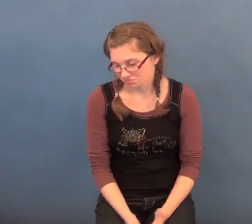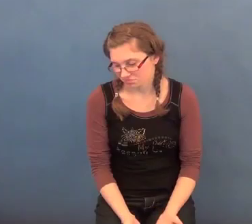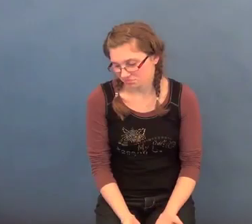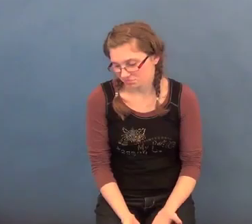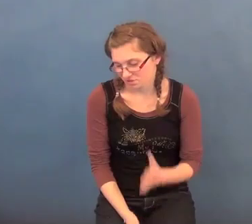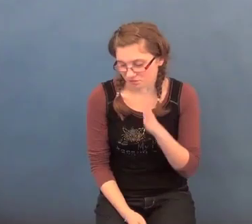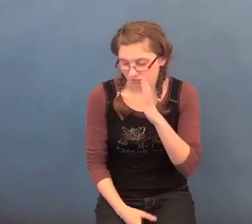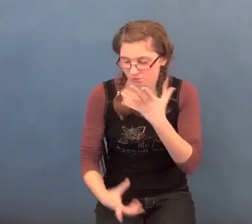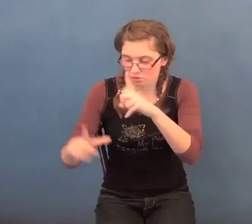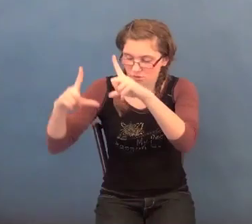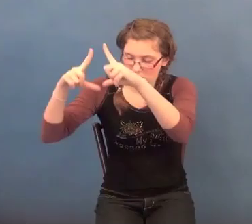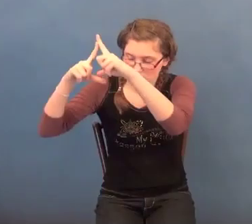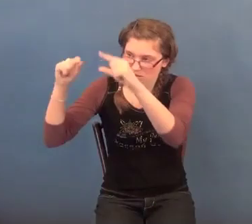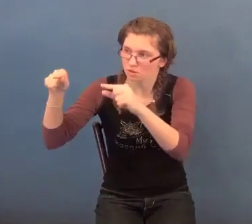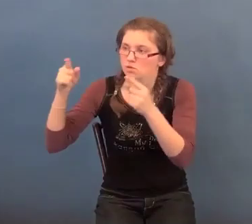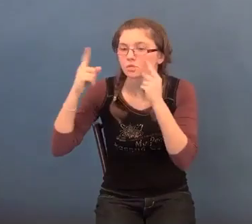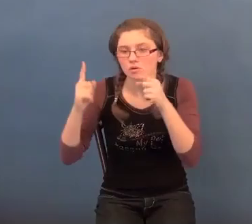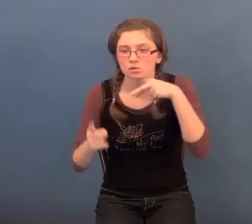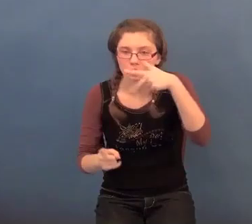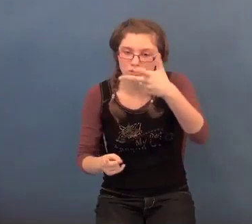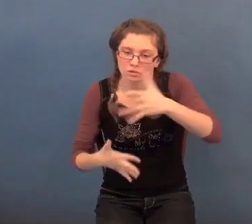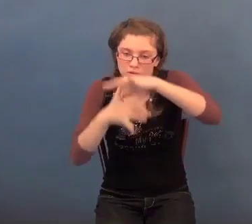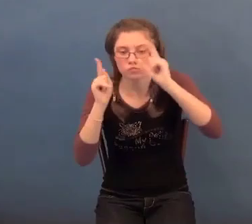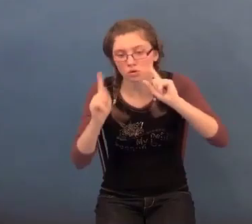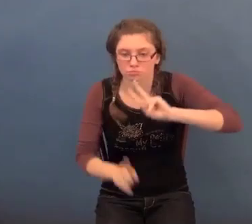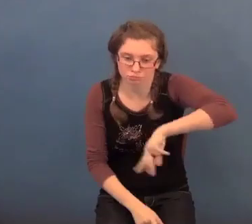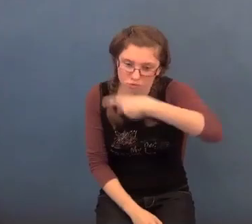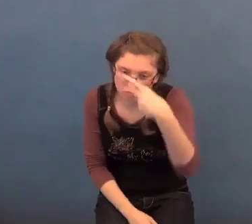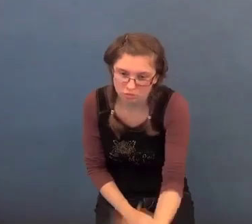Chyba ten znak trójkątny mówi: uwaga schody, jeśli ktoś ich nie zauważy, to może upaść.